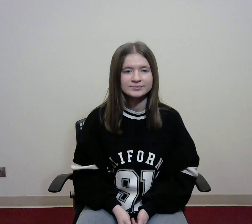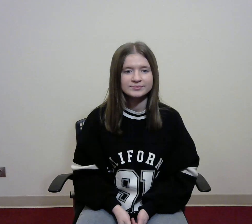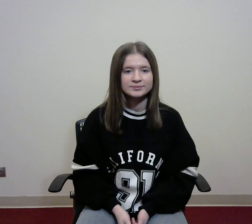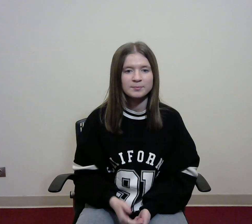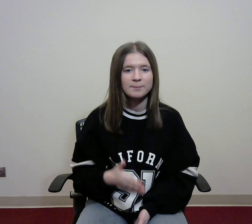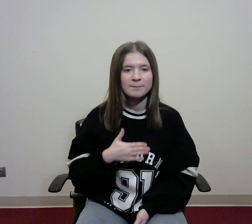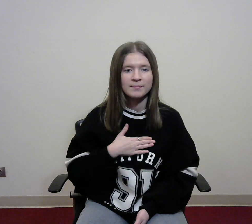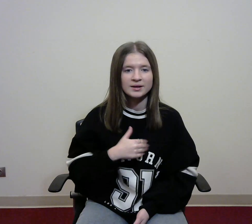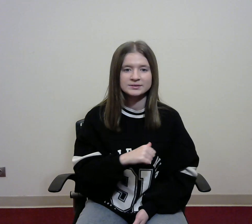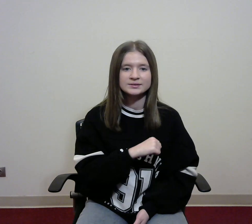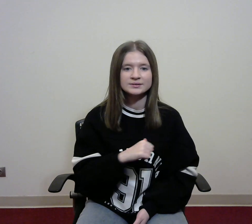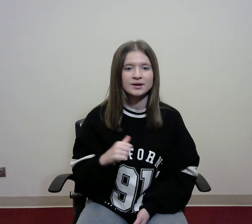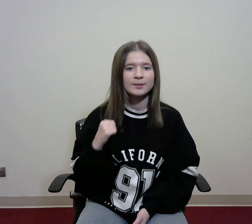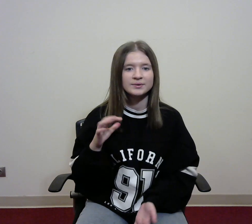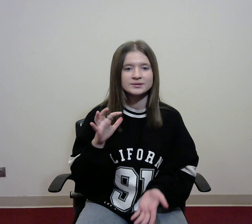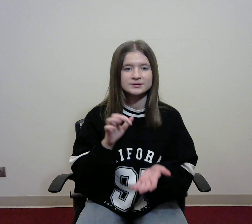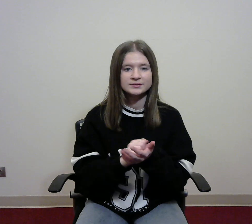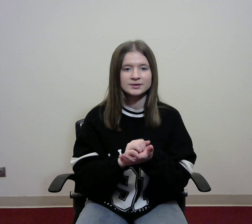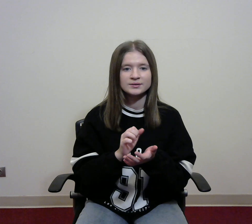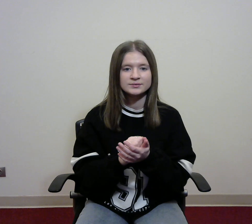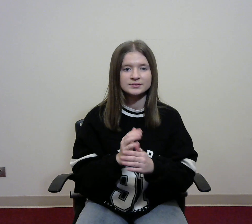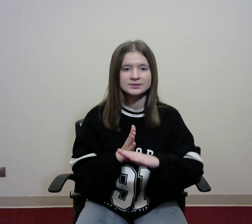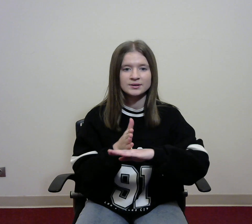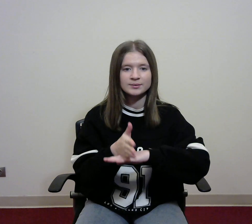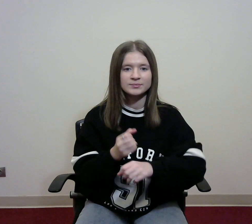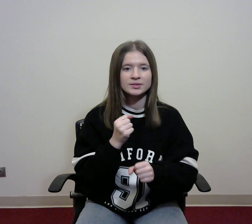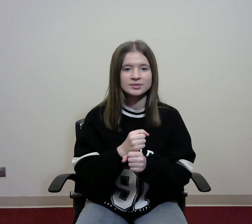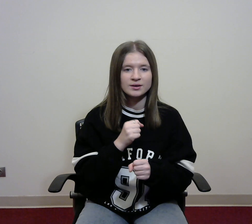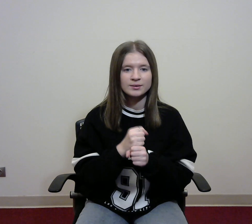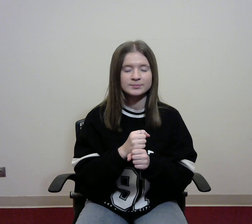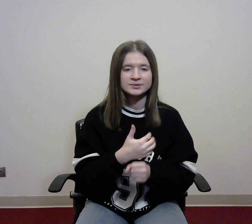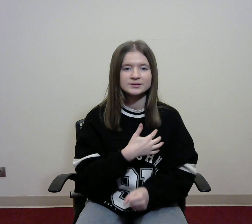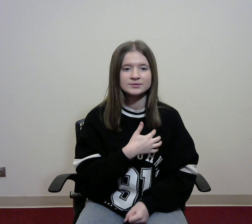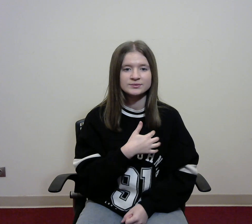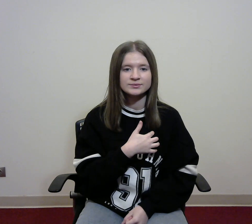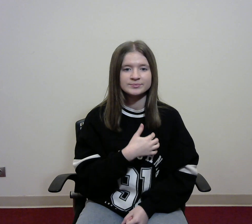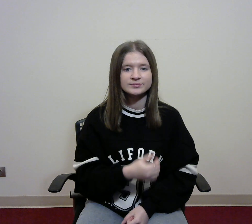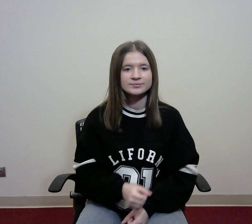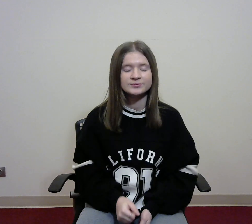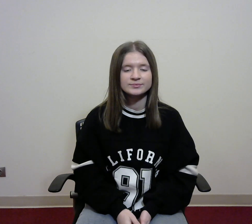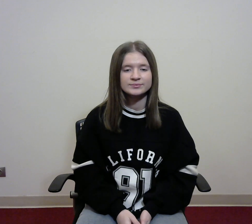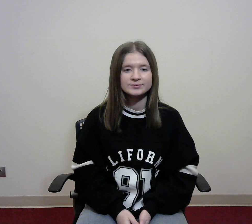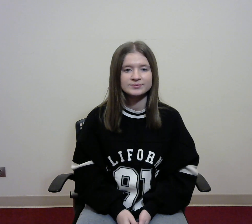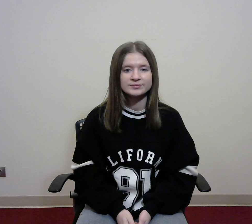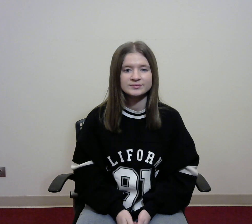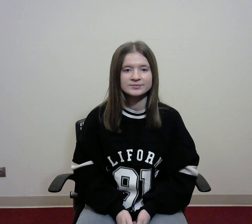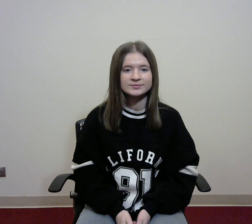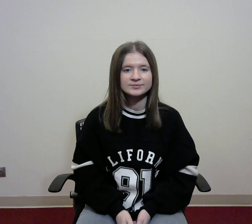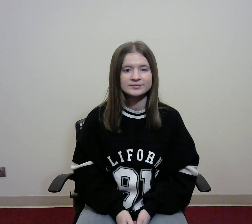Mən özünüməşğulluğa müraciət etmək istəyirəm